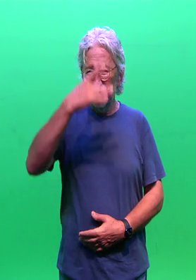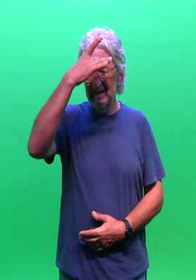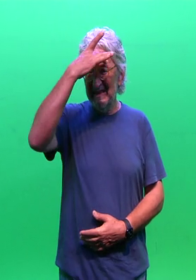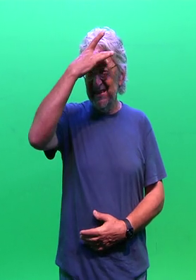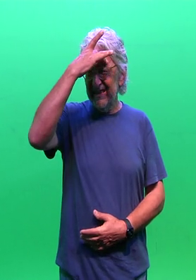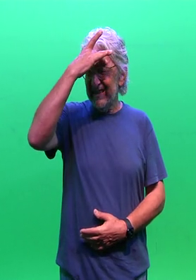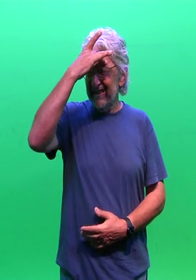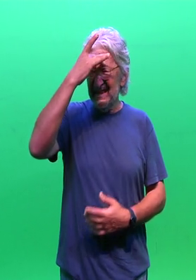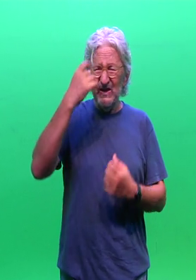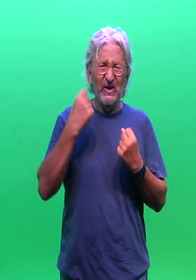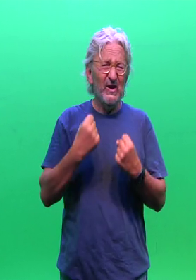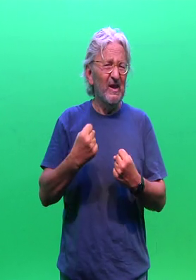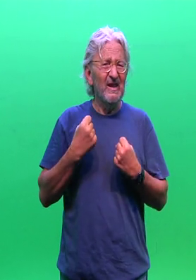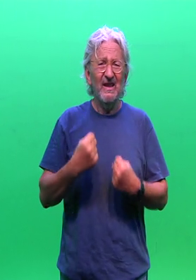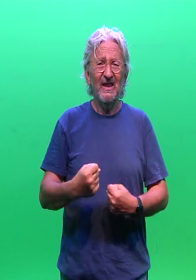Em fa molt de mal el cap.